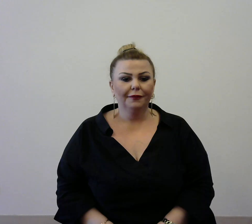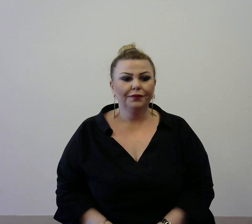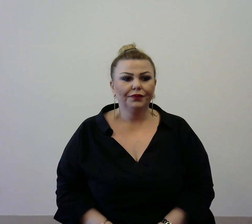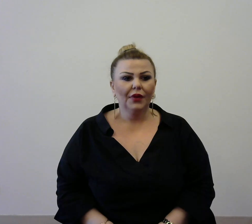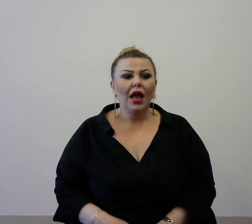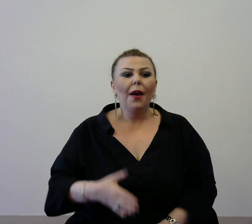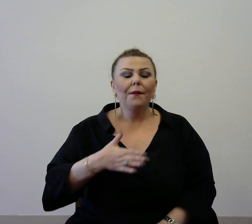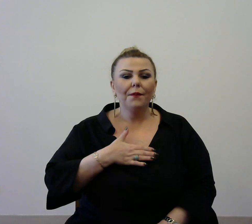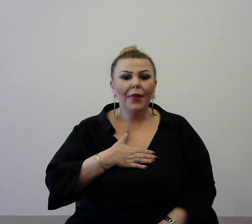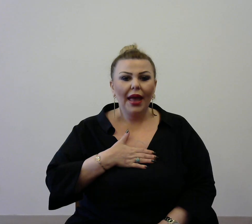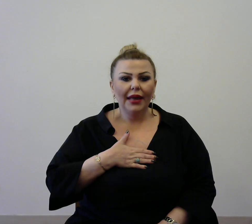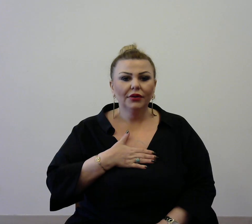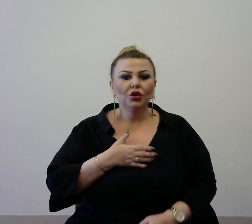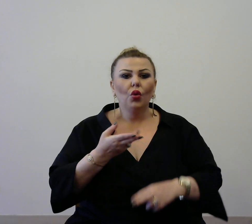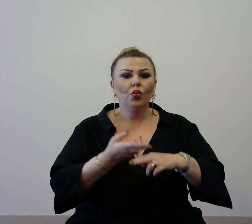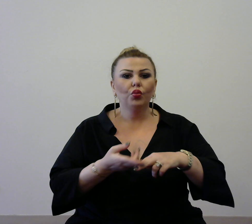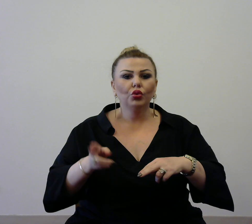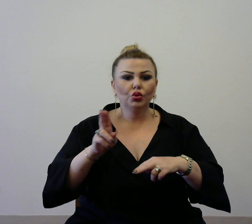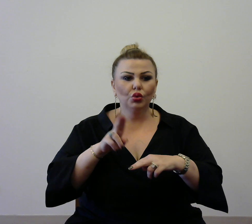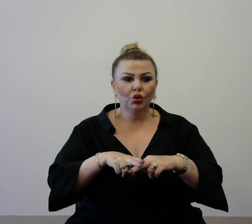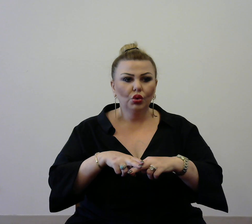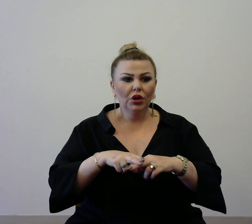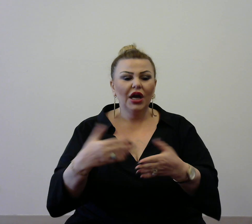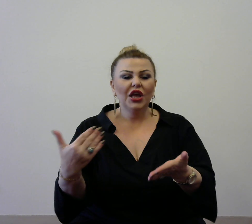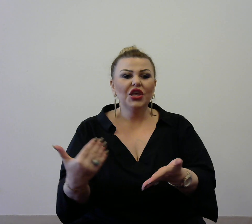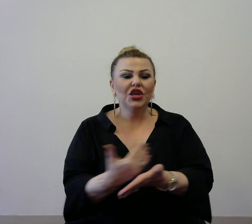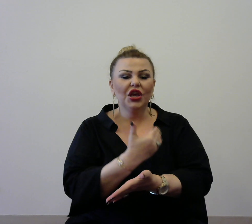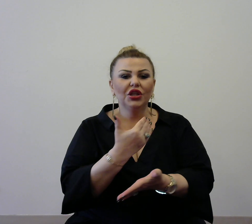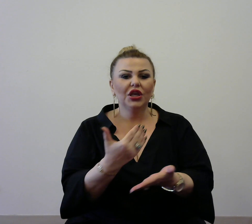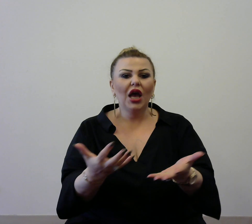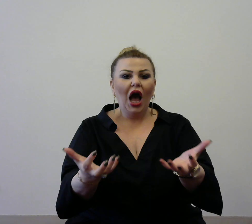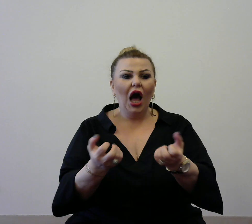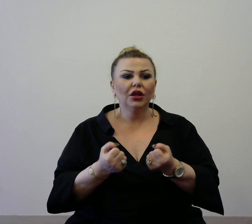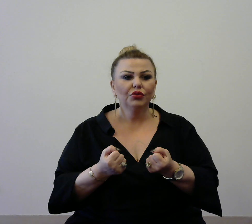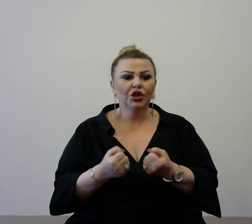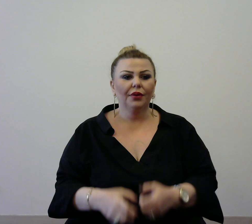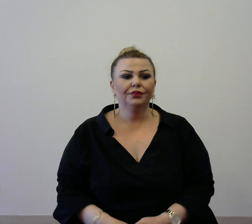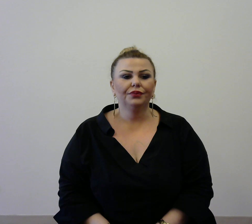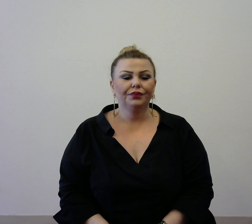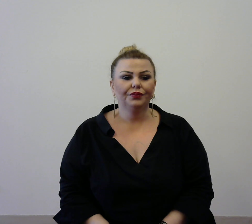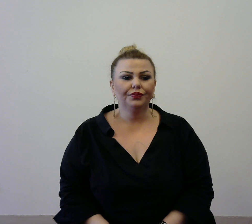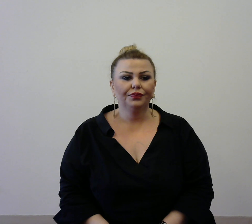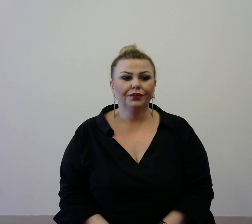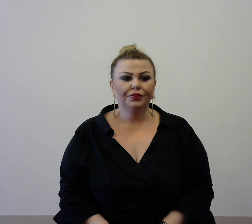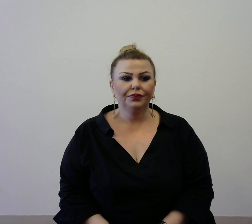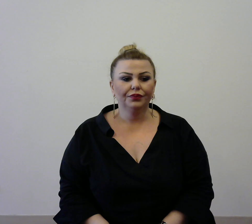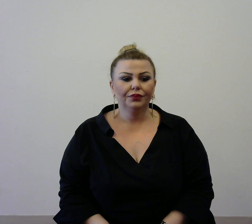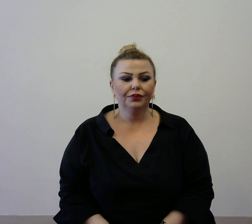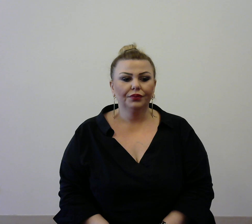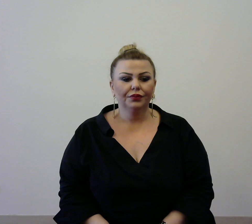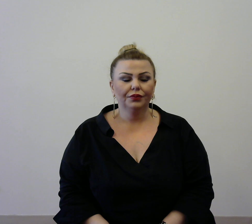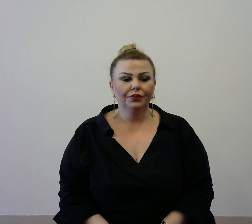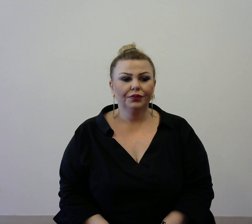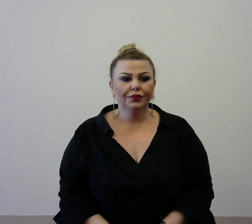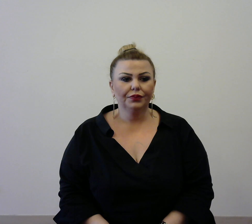Mən bunu yeni almışam